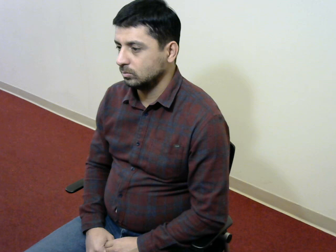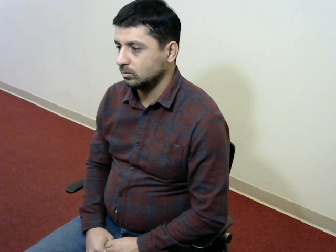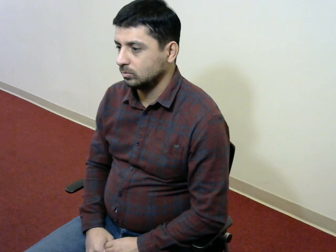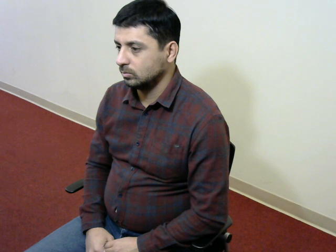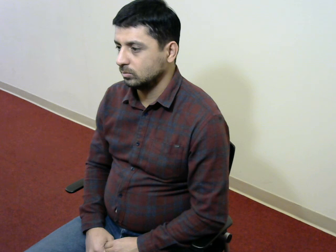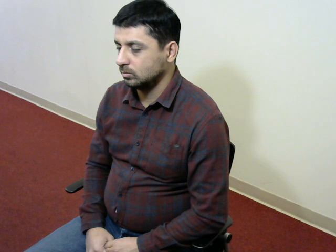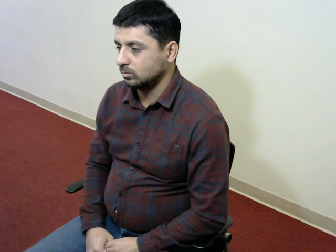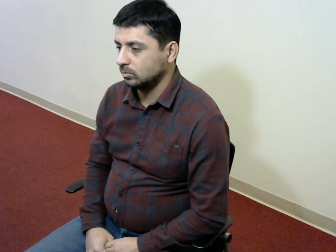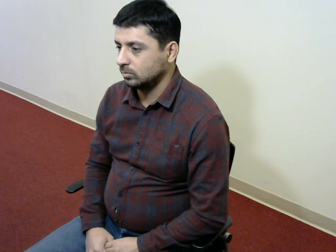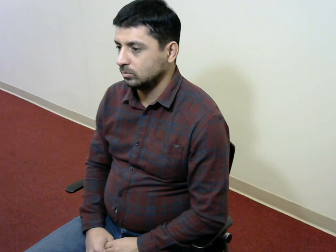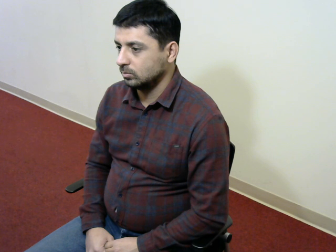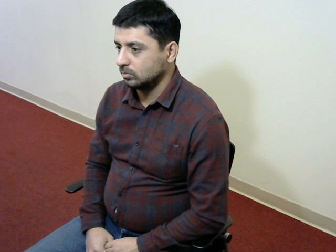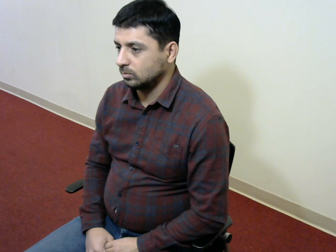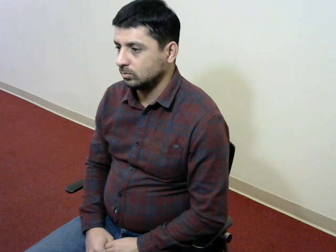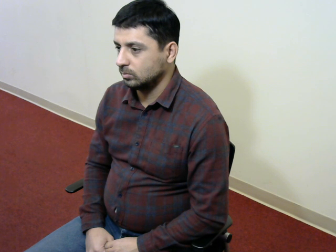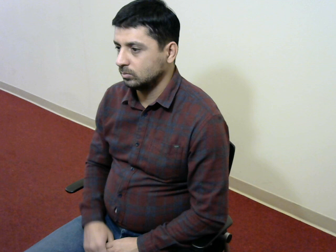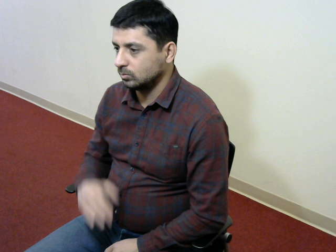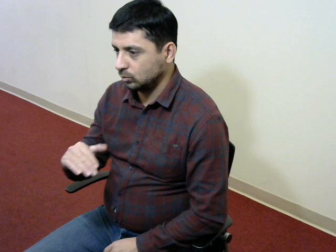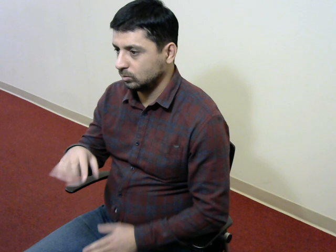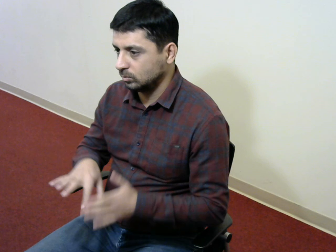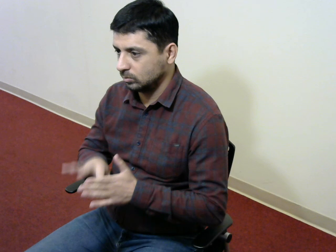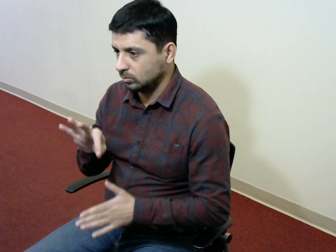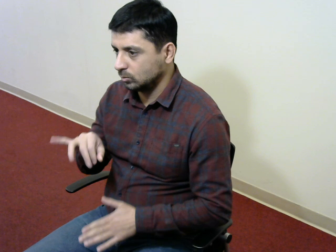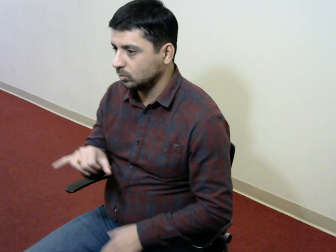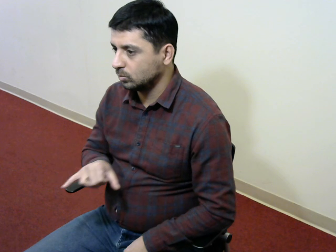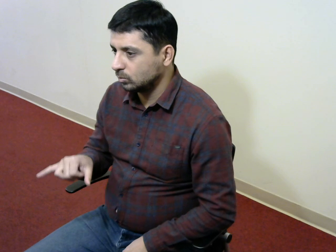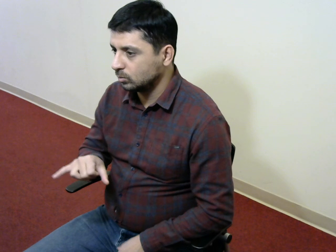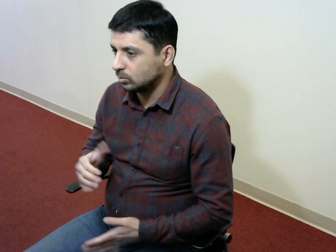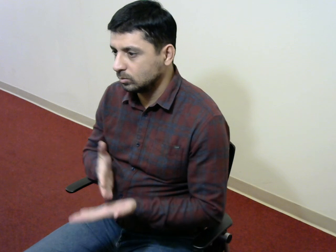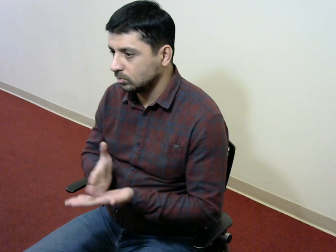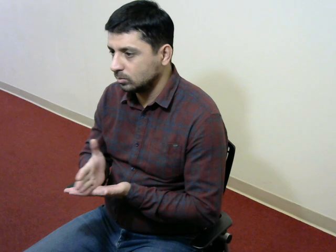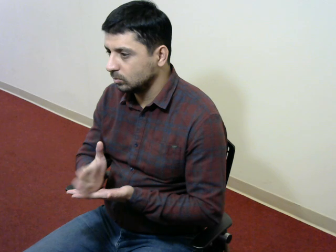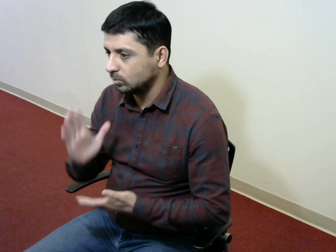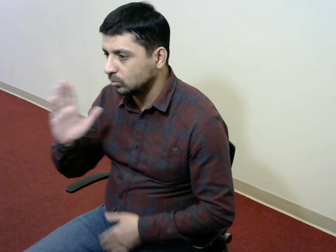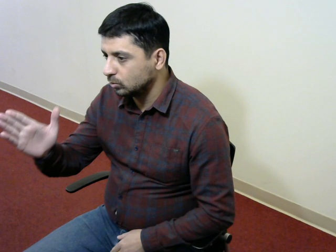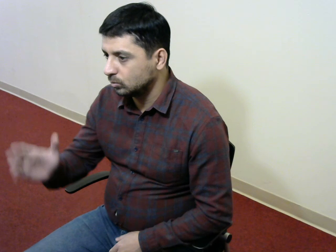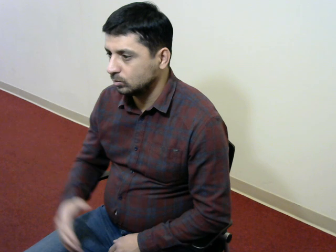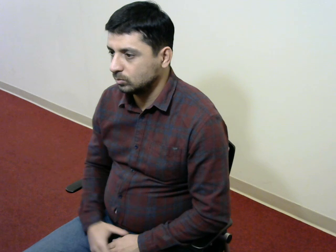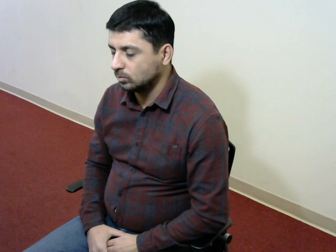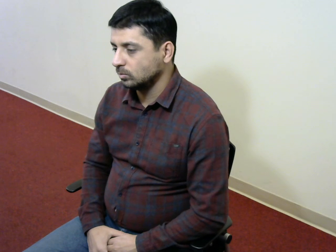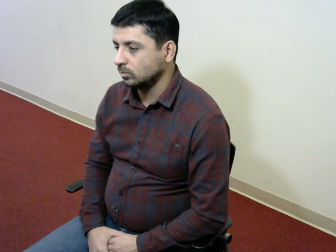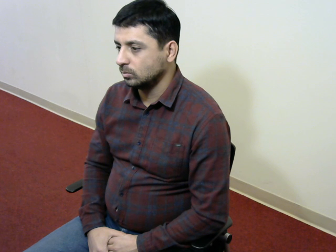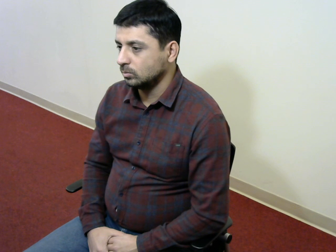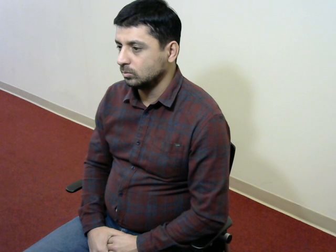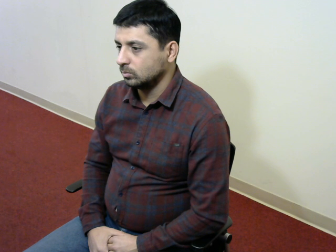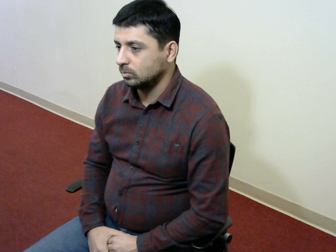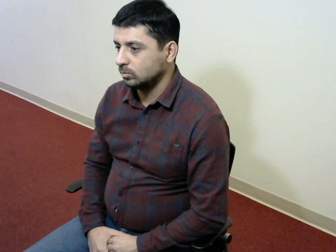Sizin seçiminiz hansı istiqamətdə olacaq?